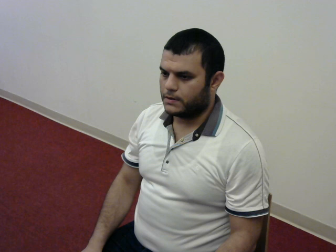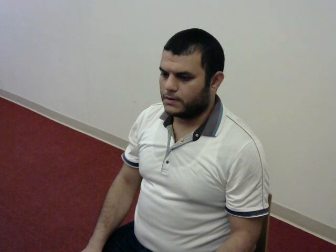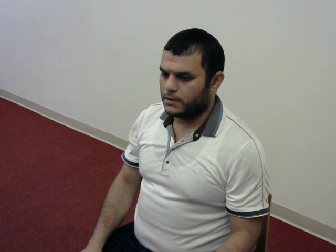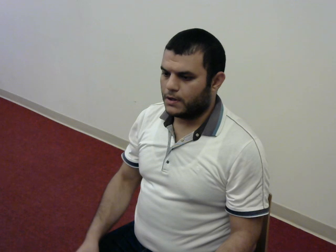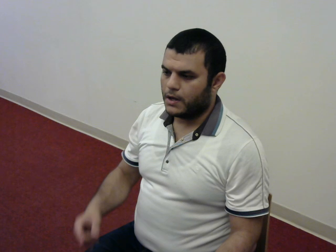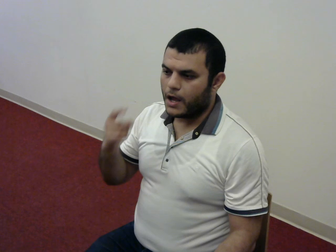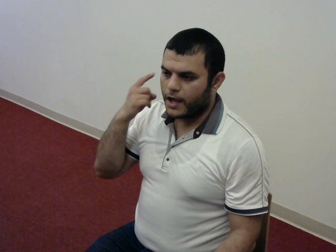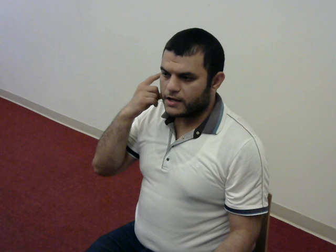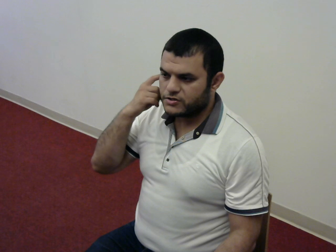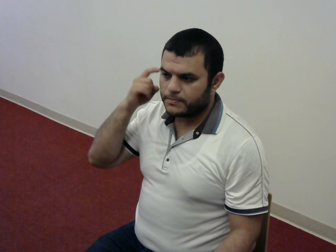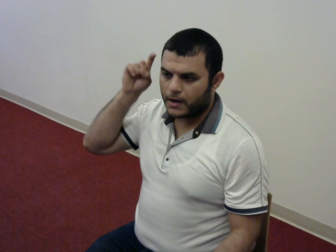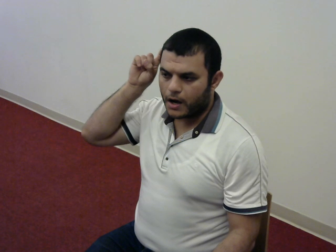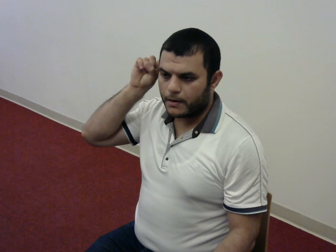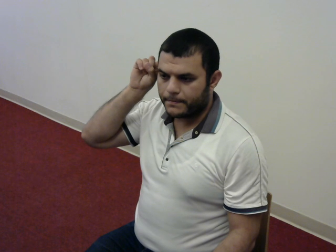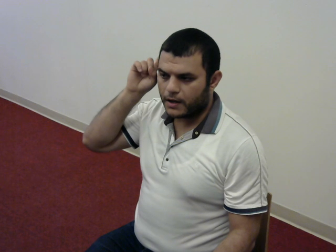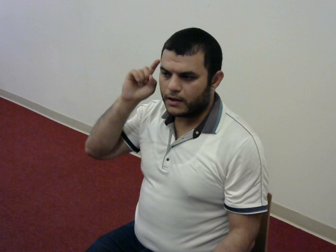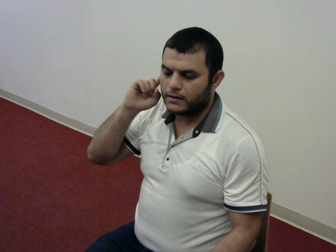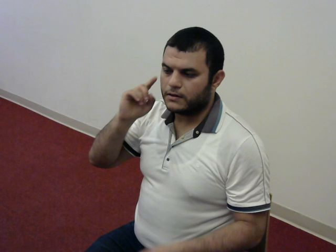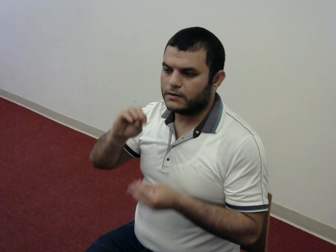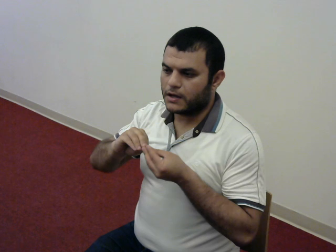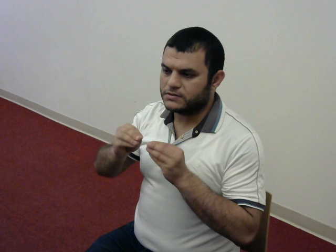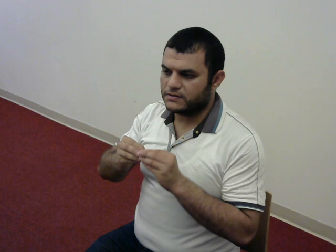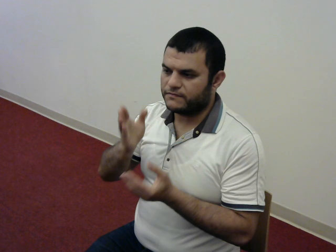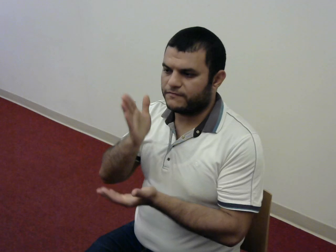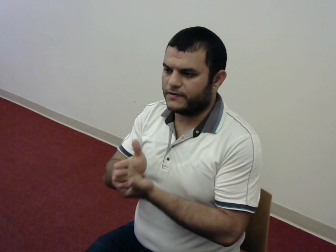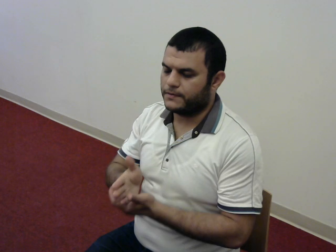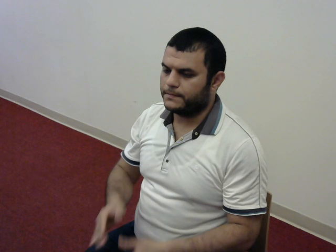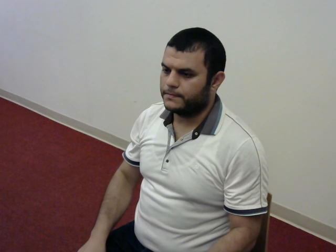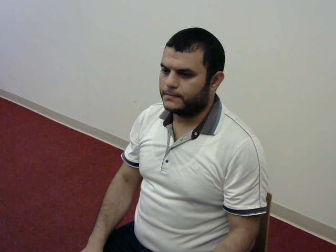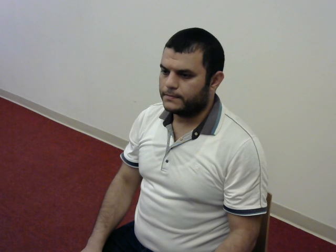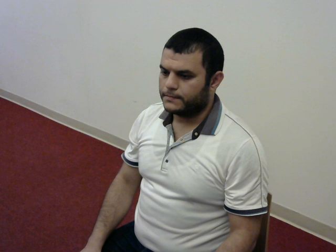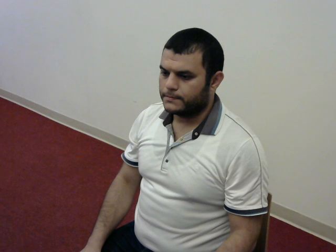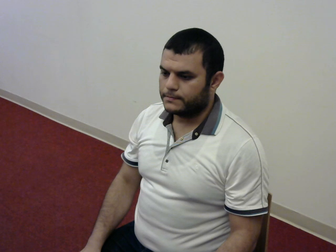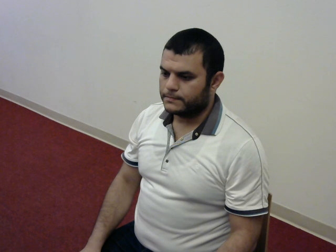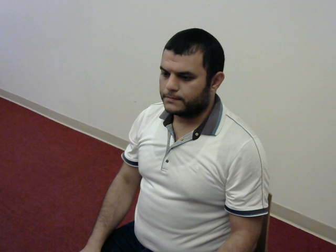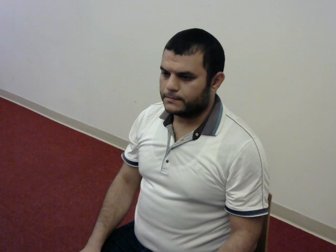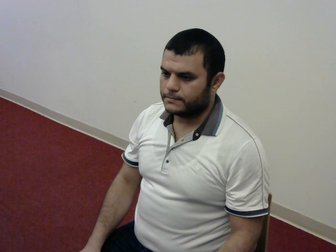Eşitmə aparatımın nasazlığı var